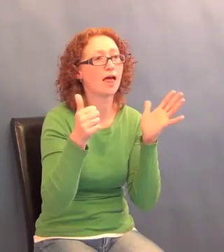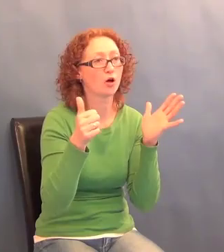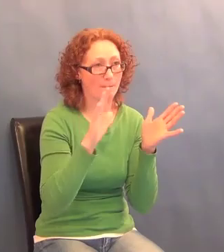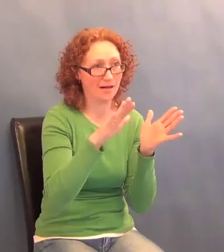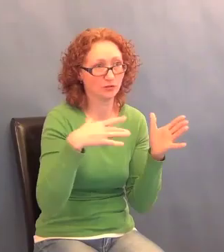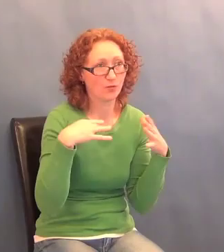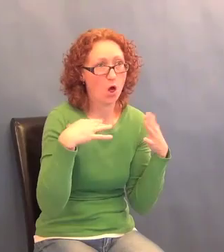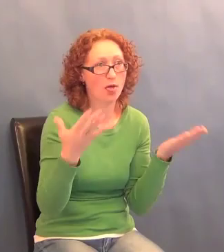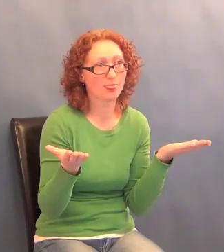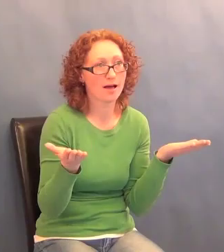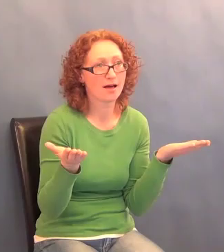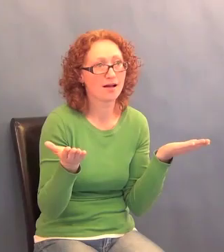Szóstego masz wolne?